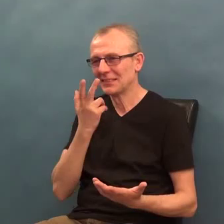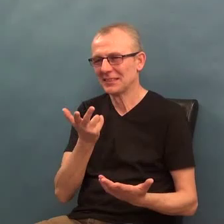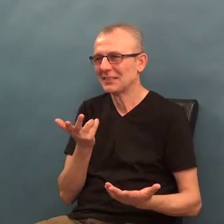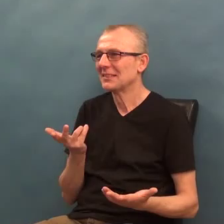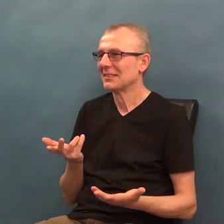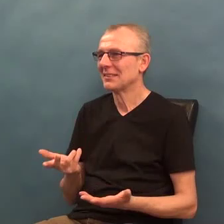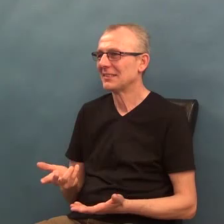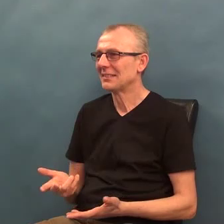Widać.